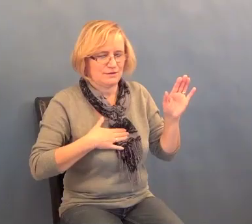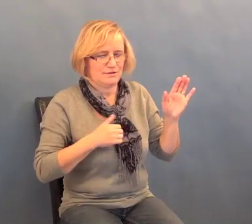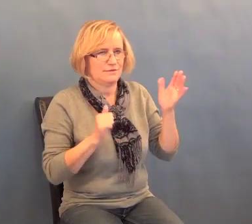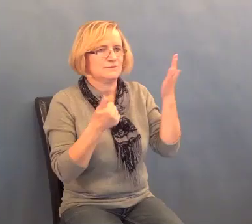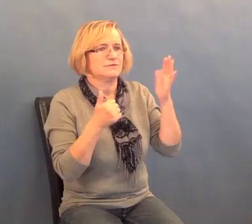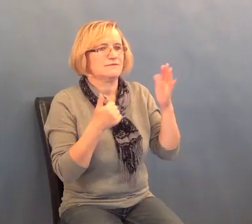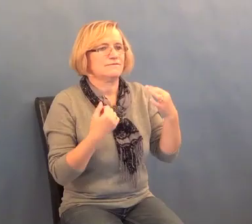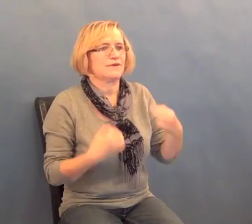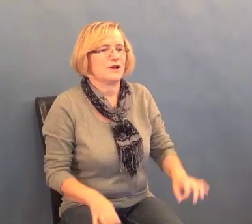Szóstego wolne.